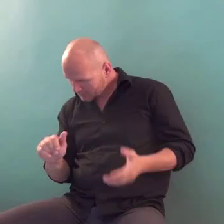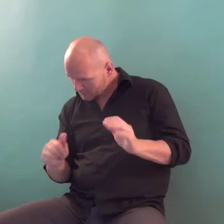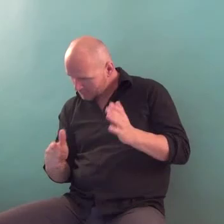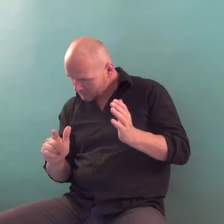Szóstego.